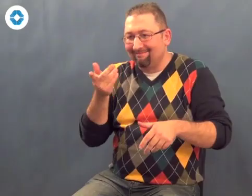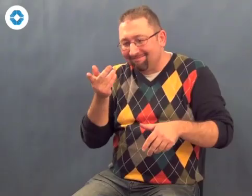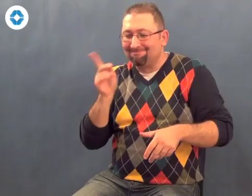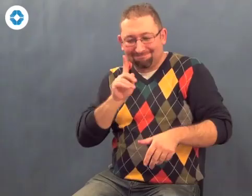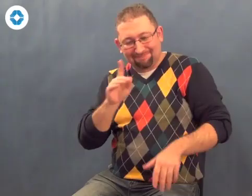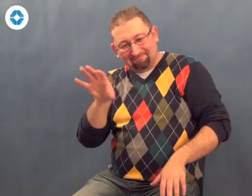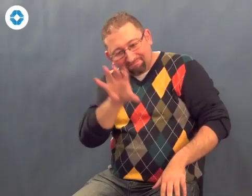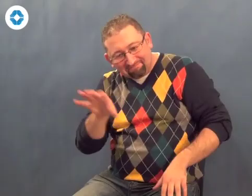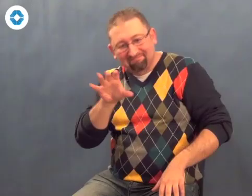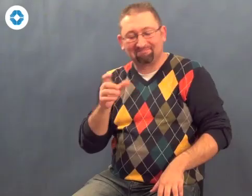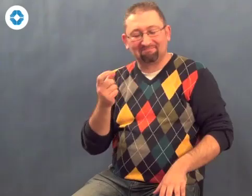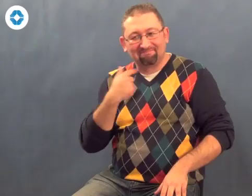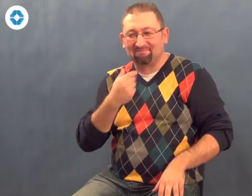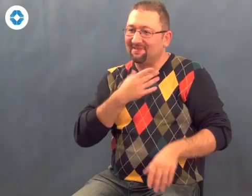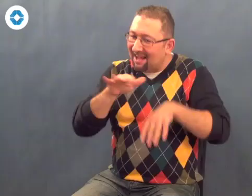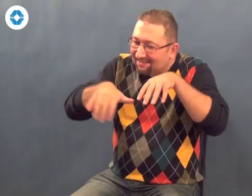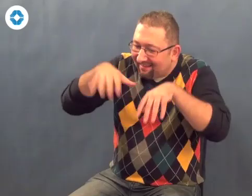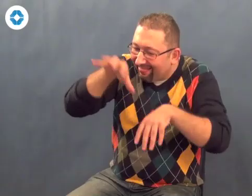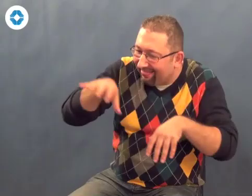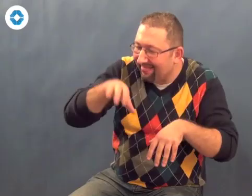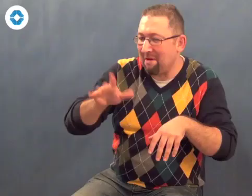Chłopiec przygląda się im i dziwi się zainteresowaniu psa.